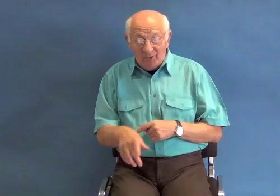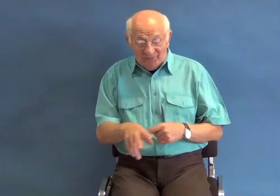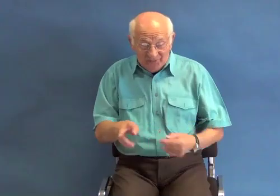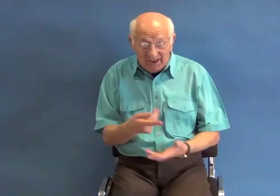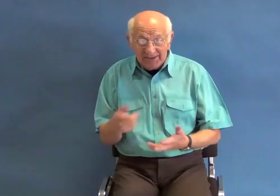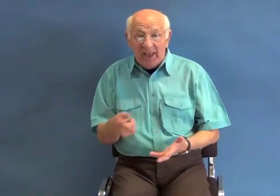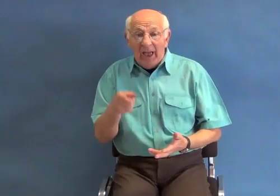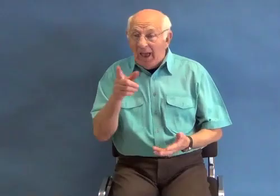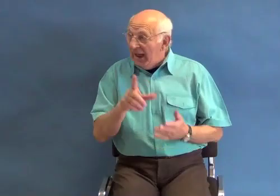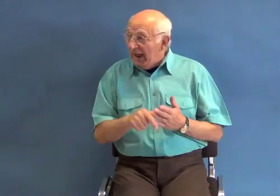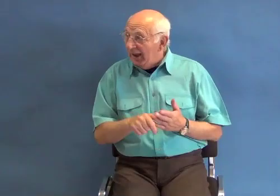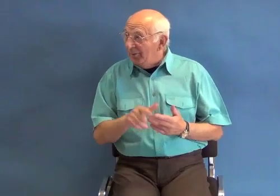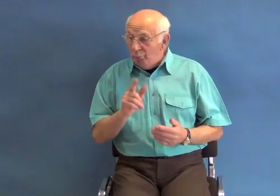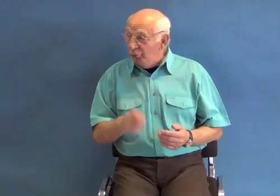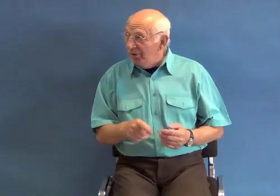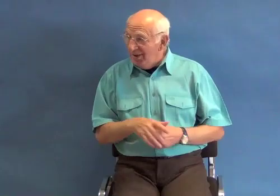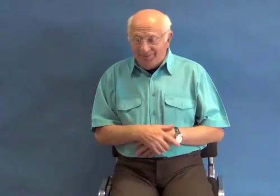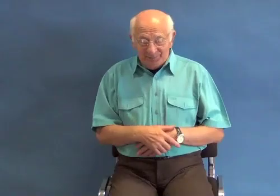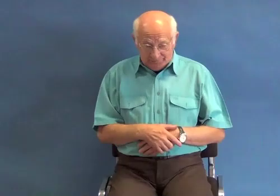To jest, ale musi być...